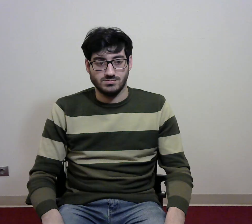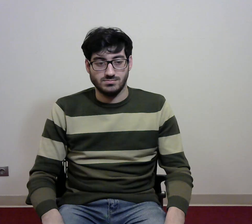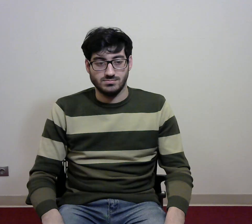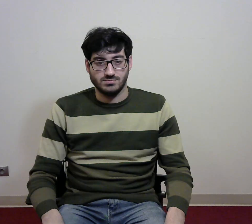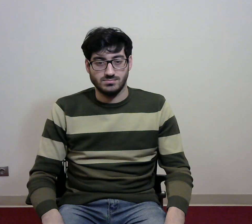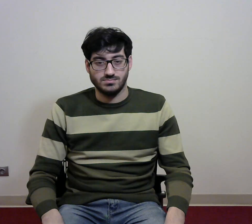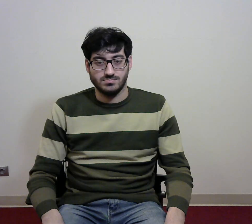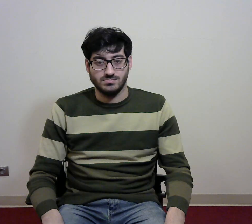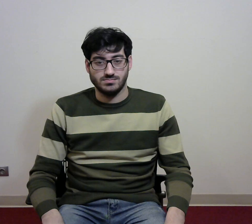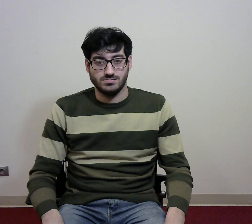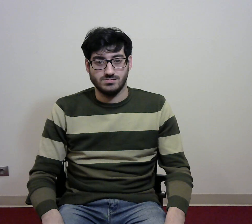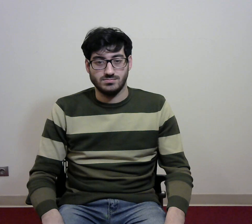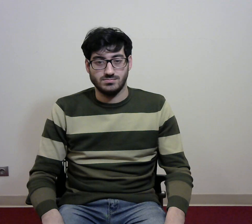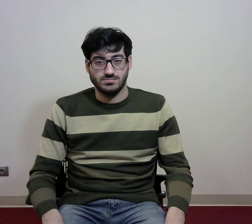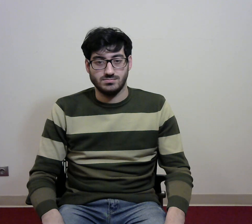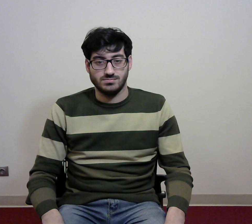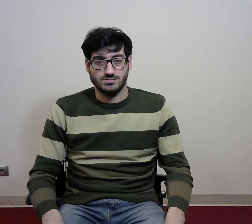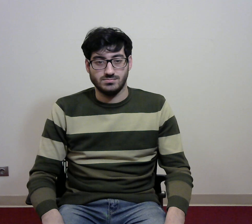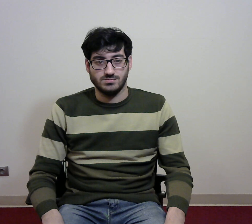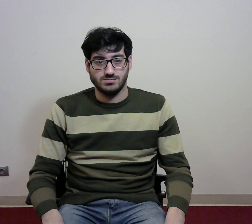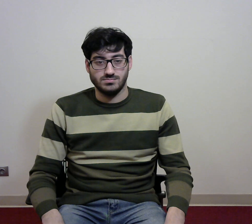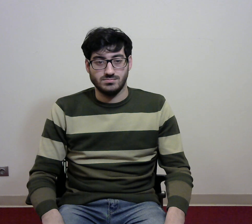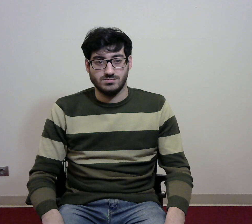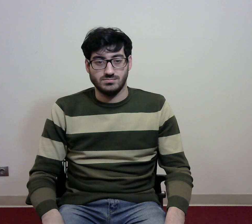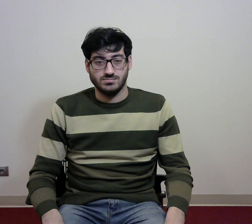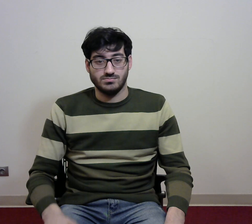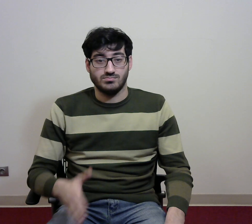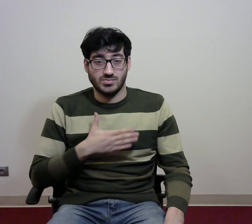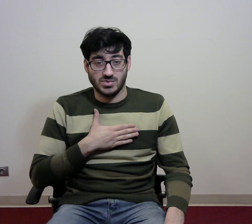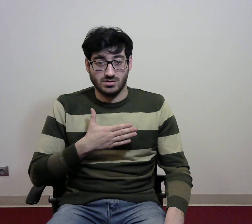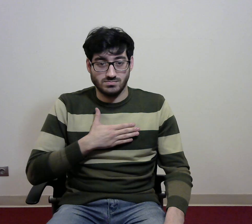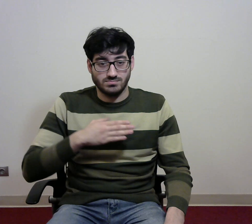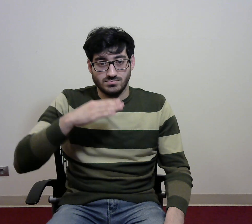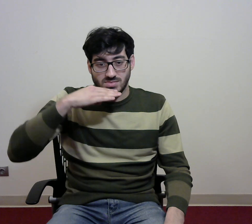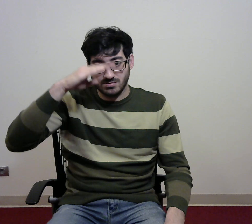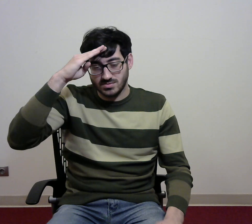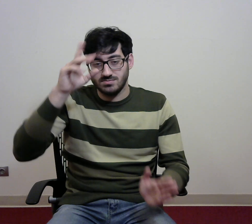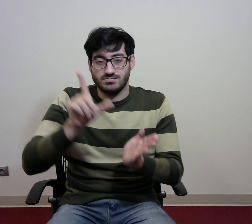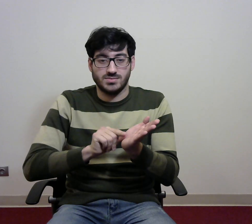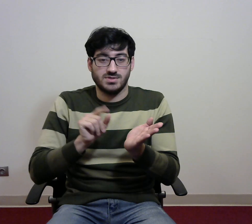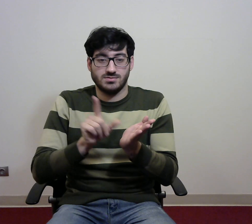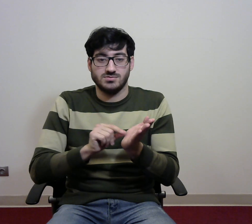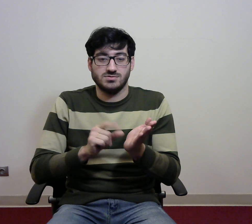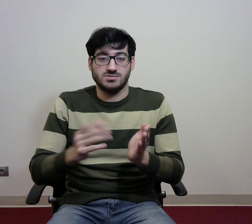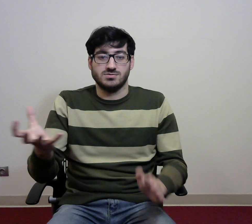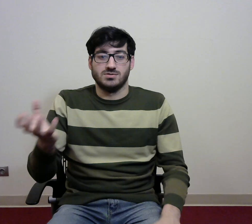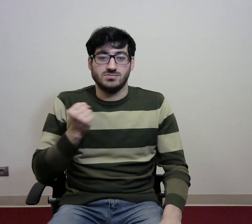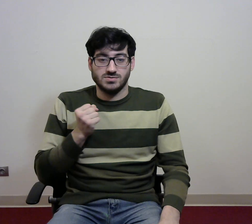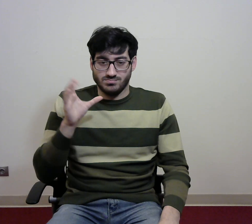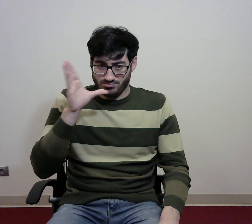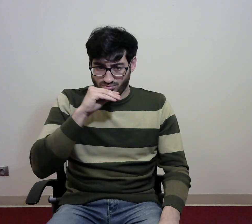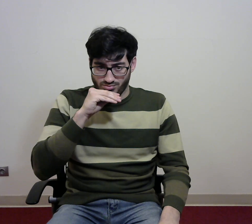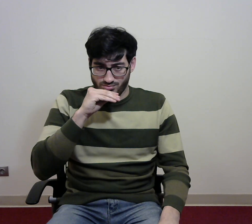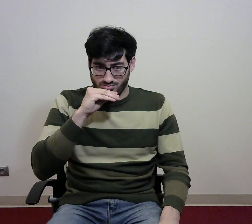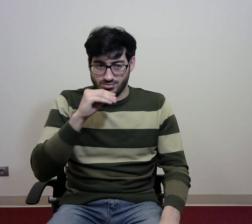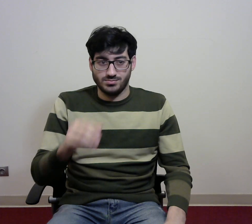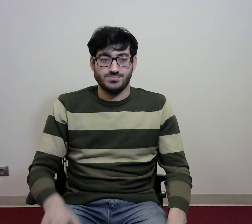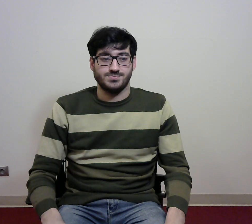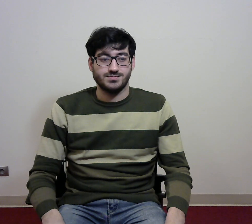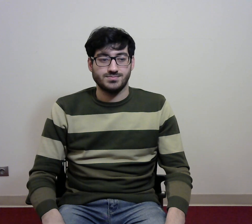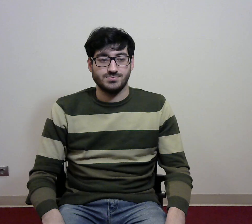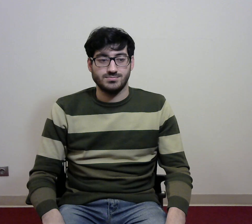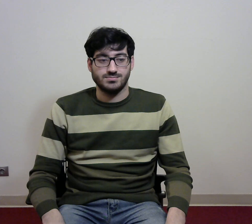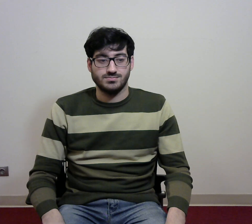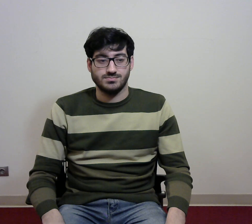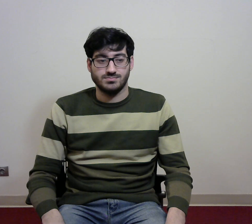Mən atamın pensiyasını ala bilərəm?